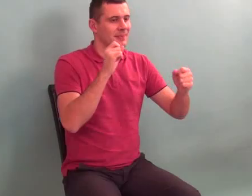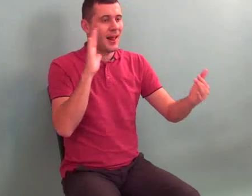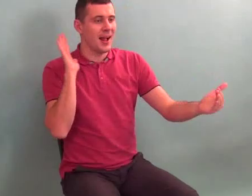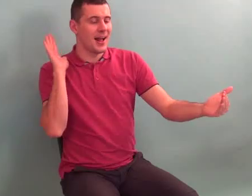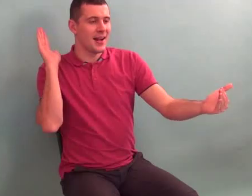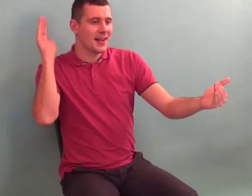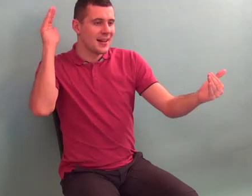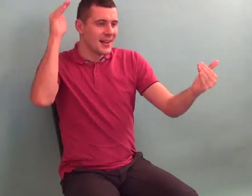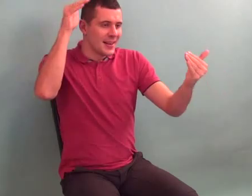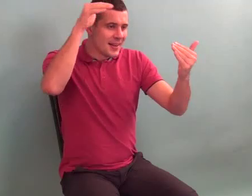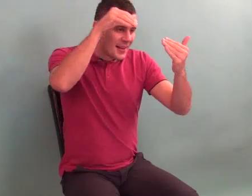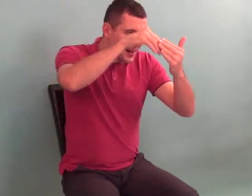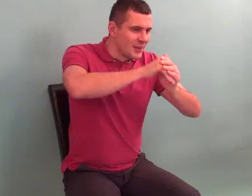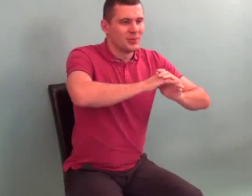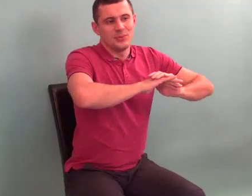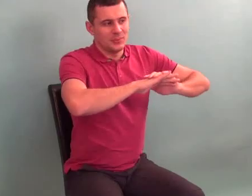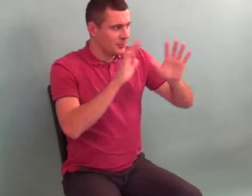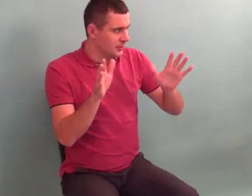Dzień się powoli kończy.